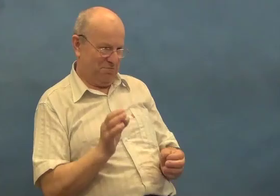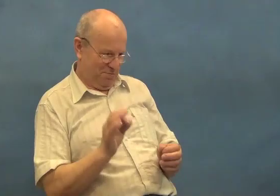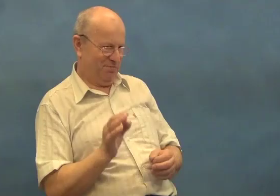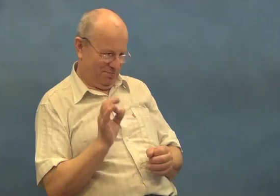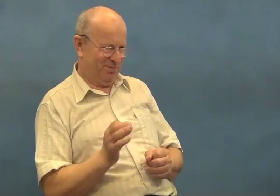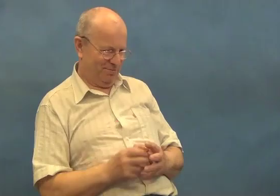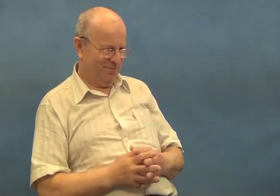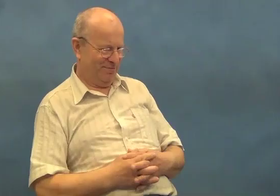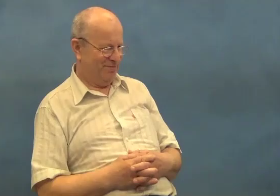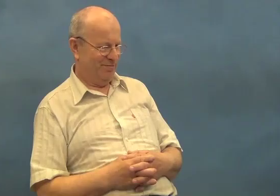Dobrze.